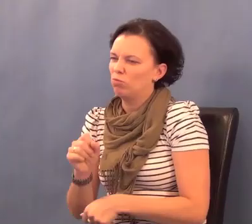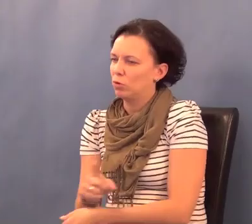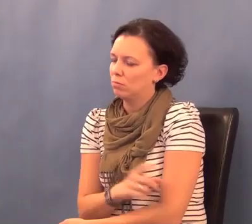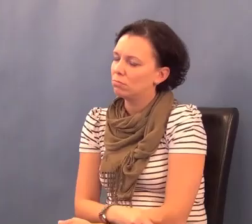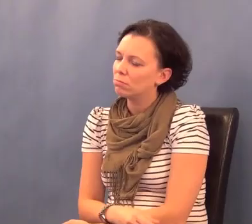Są.